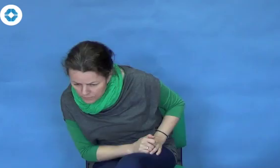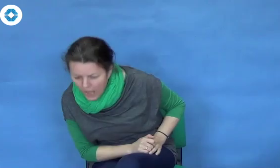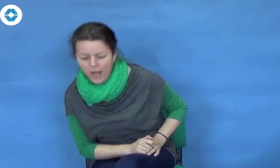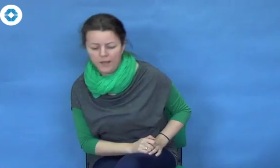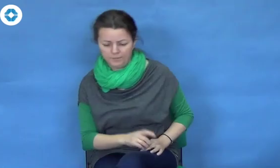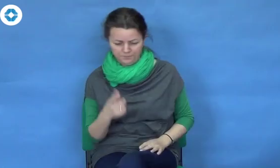Aha.